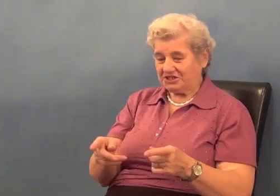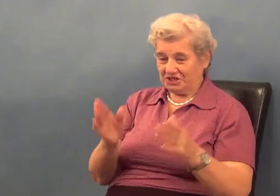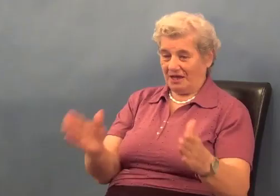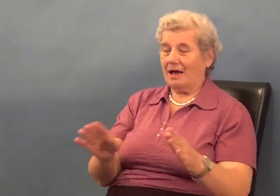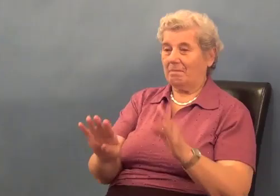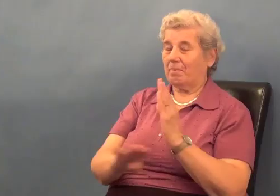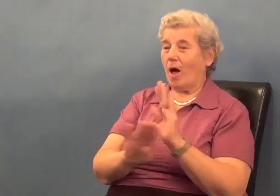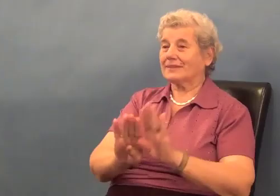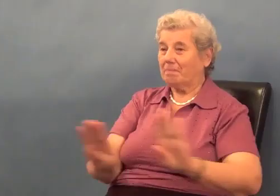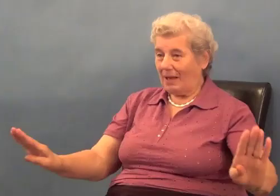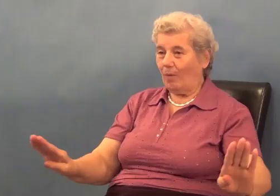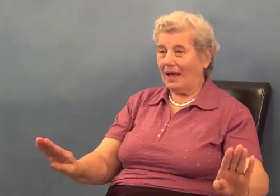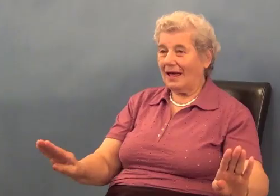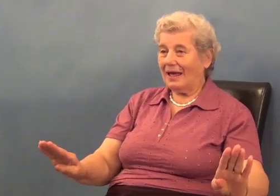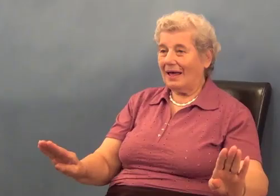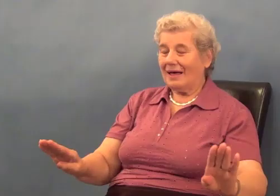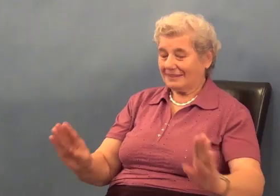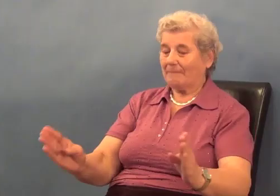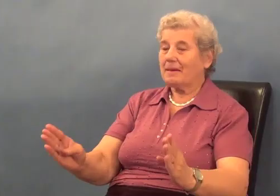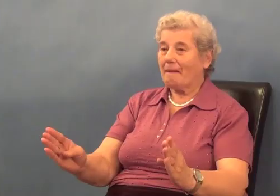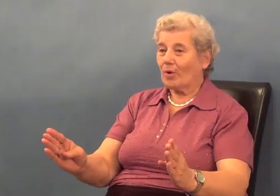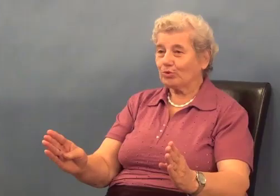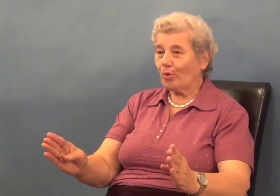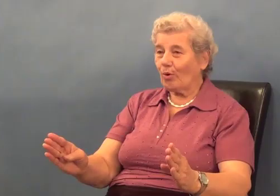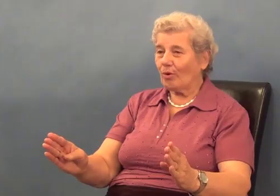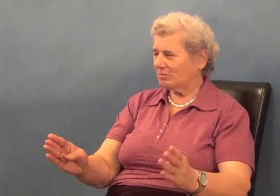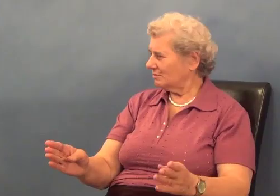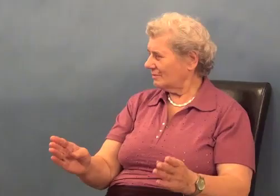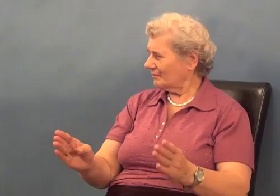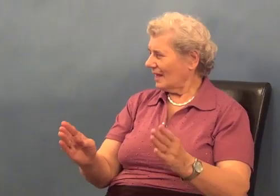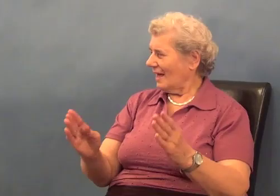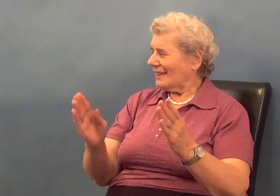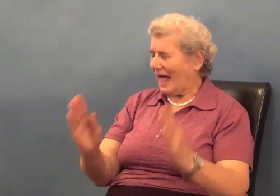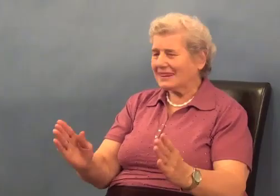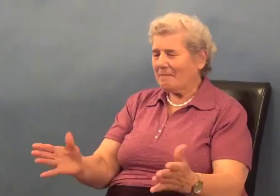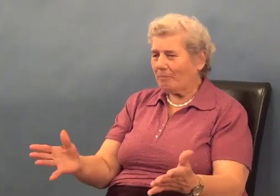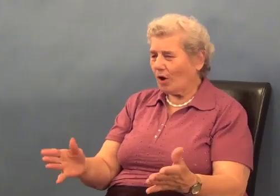Patrzy, że ten kawałek płotu był wcześniej, a teraz nie ma.